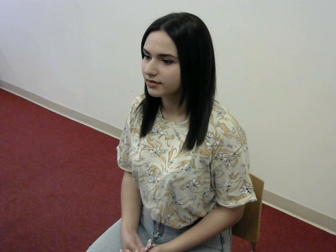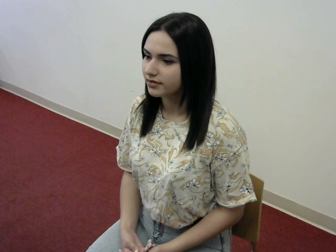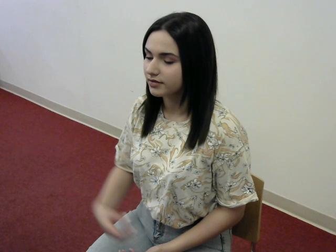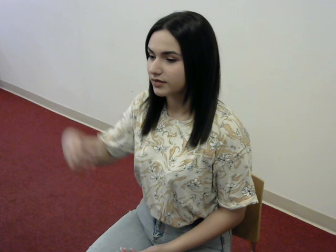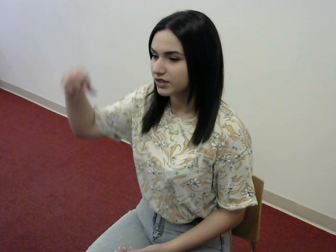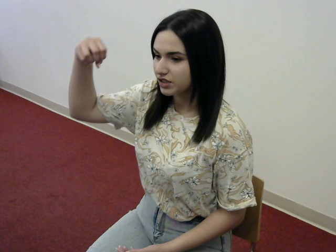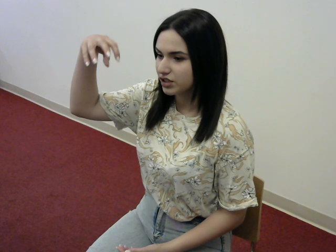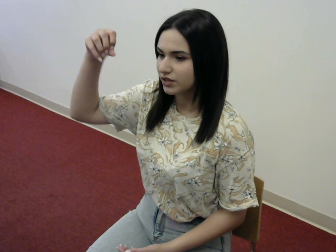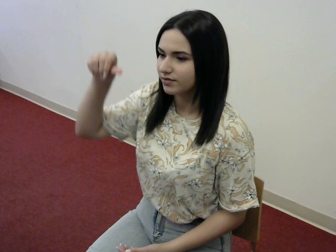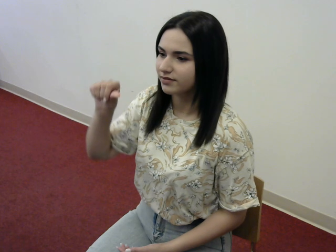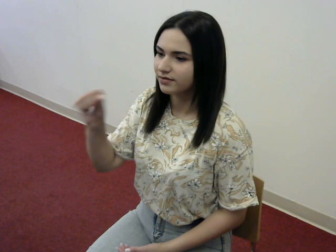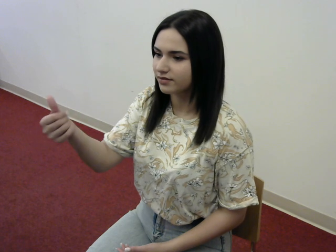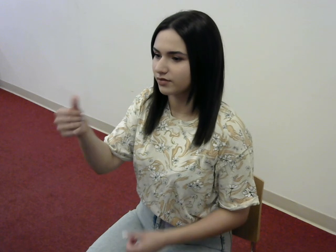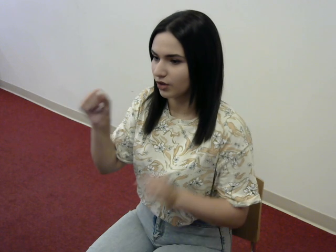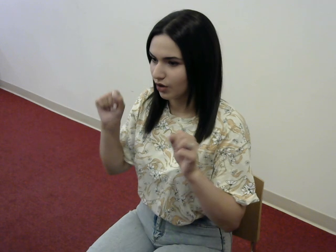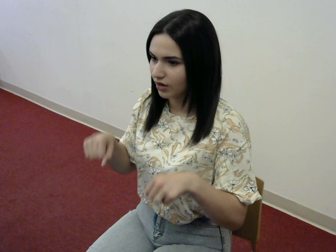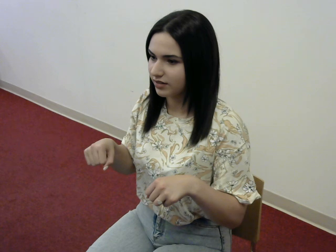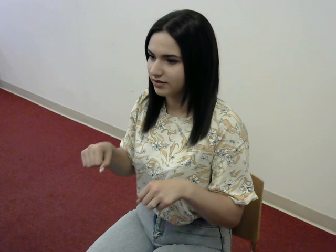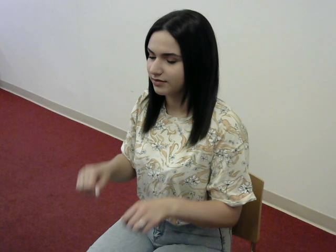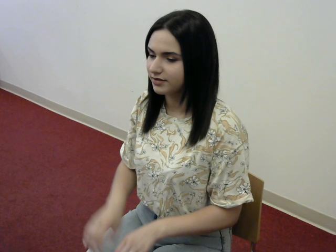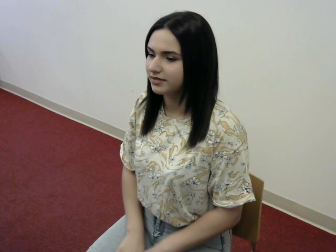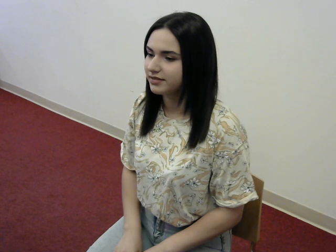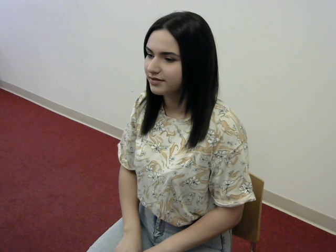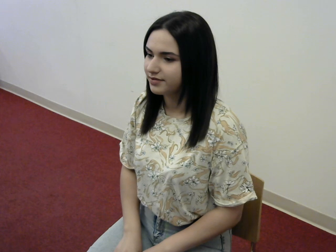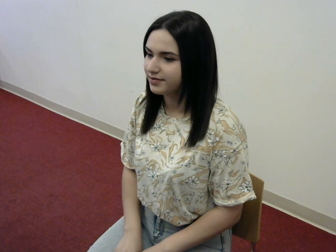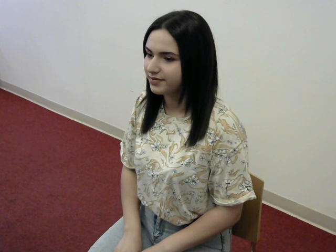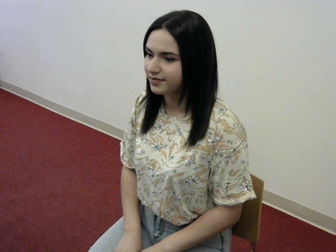İşığı yandırmaq olarmı?